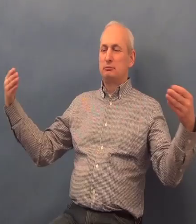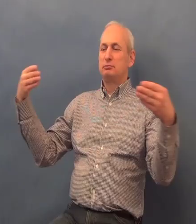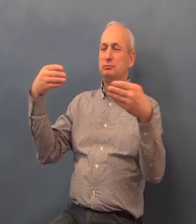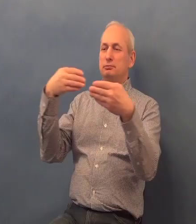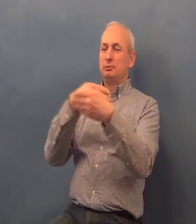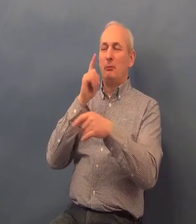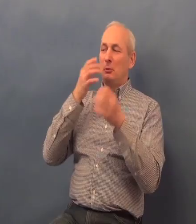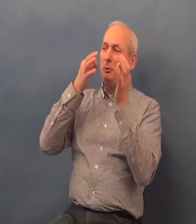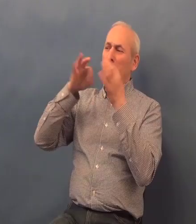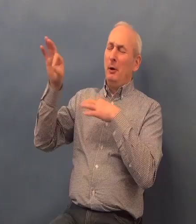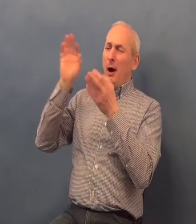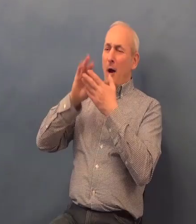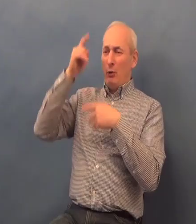Chłopak zerka na nią i akurat wtedy spada mu z głowy kapelusz.